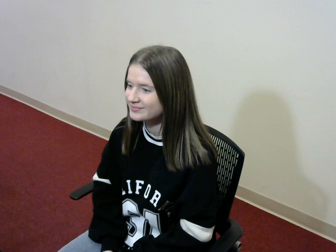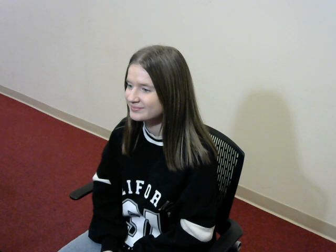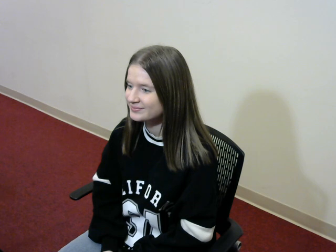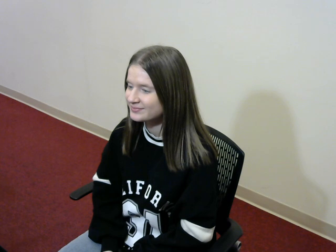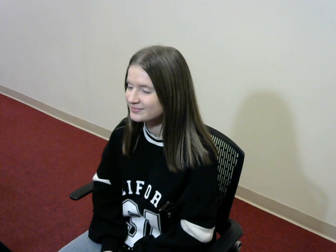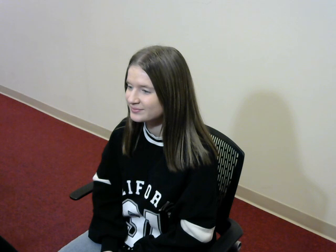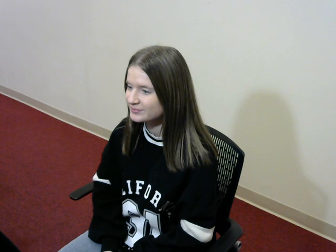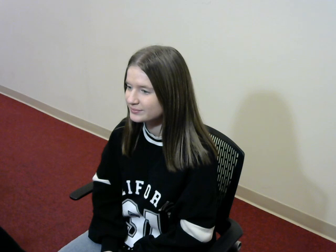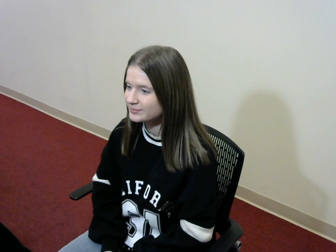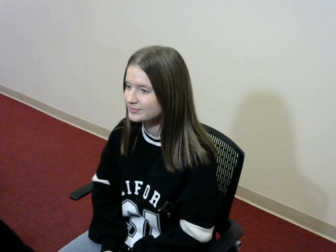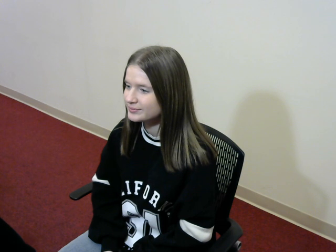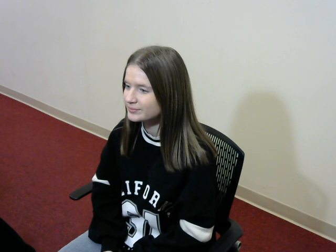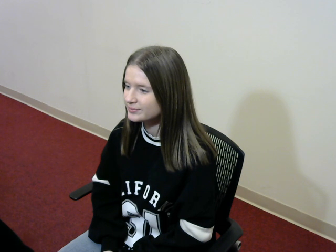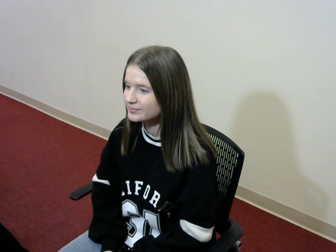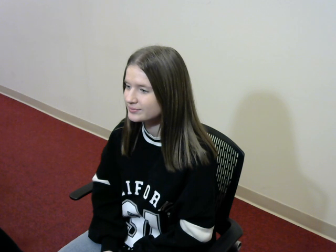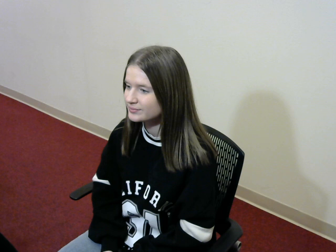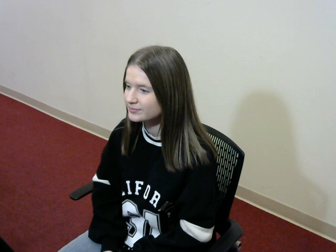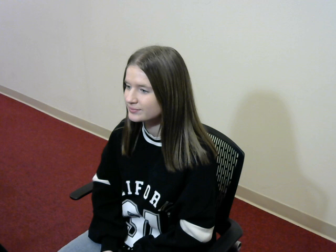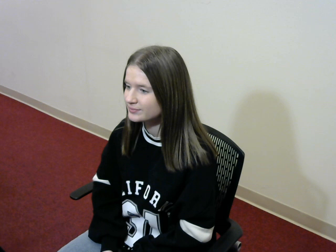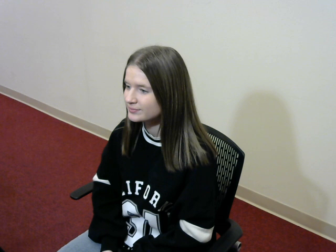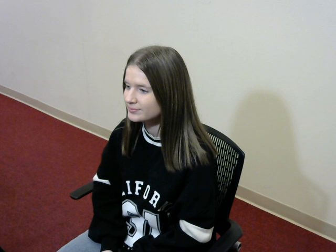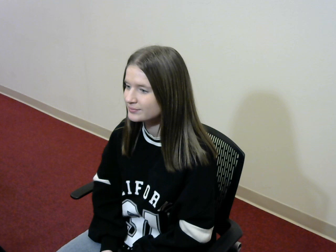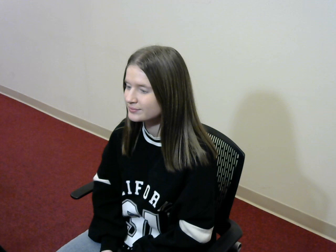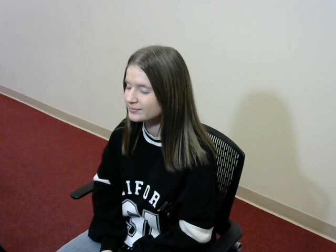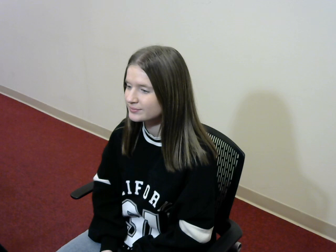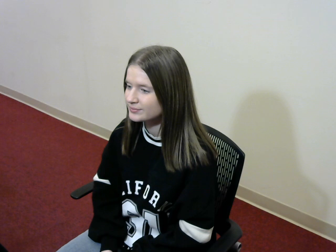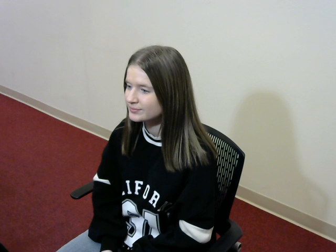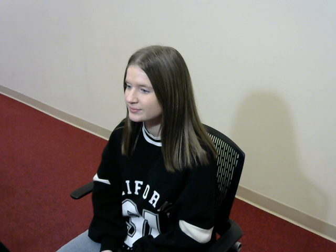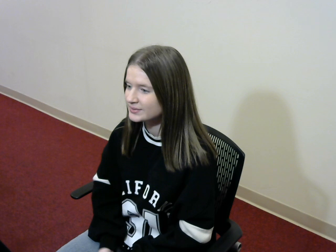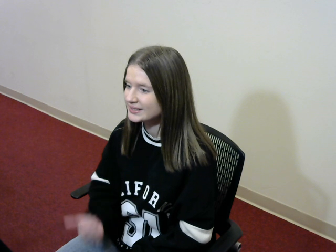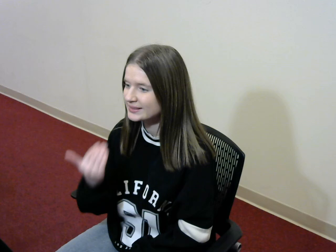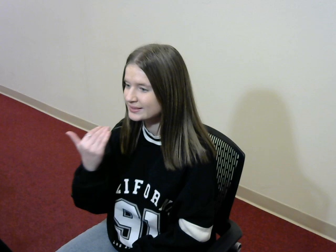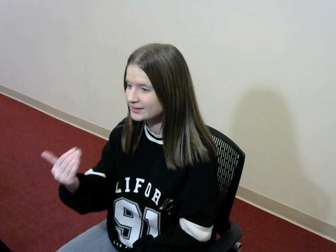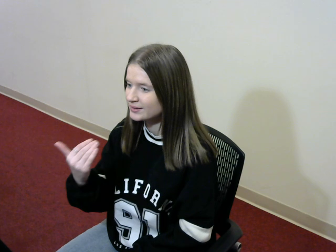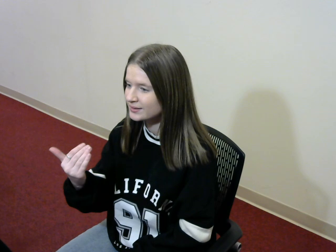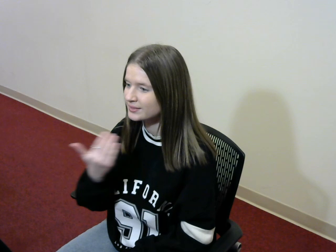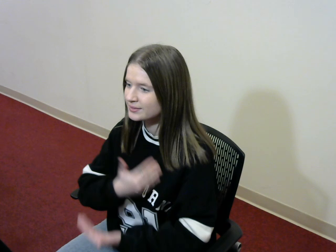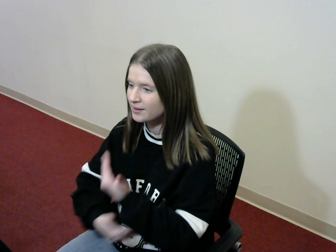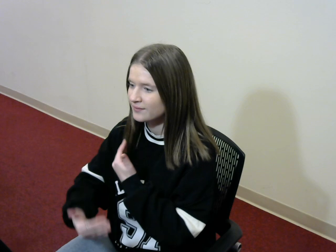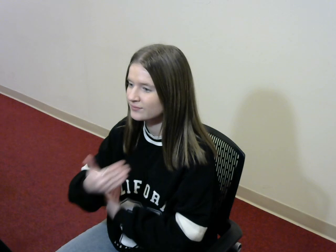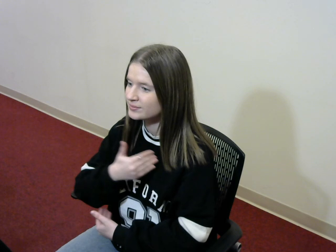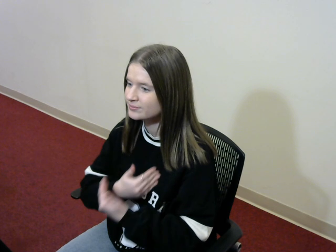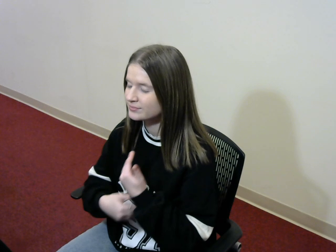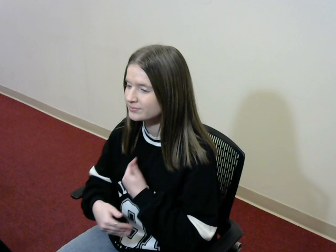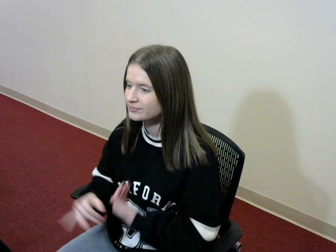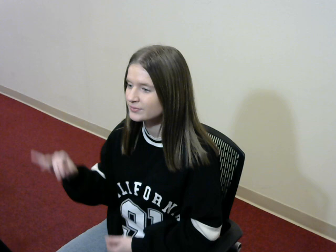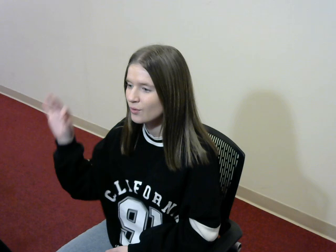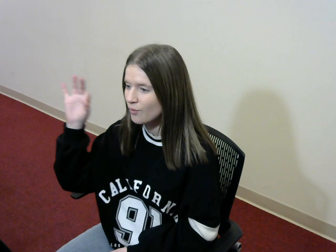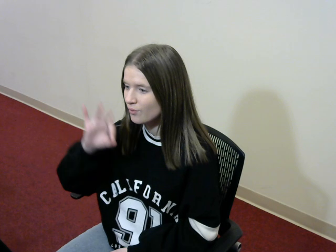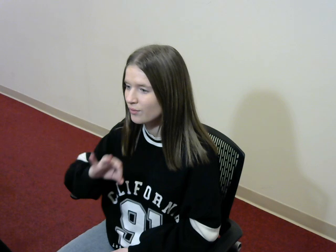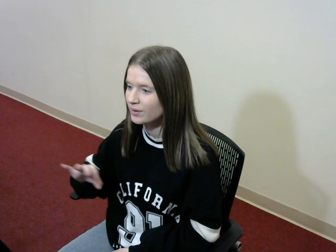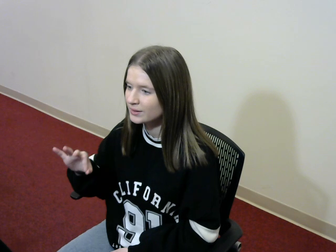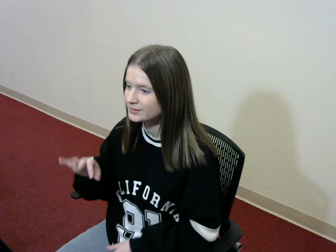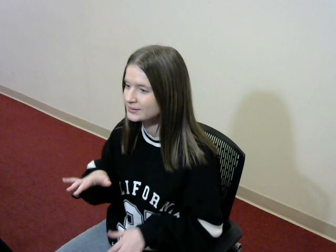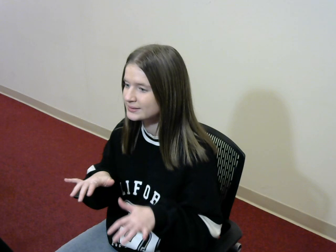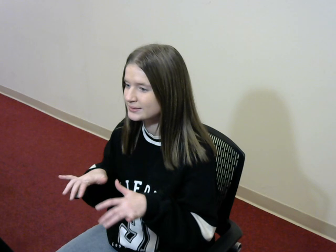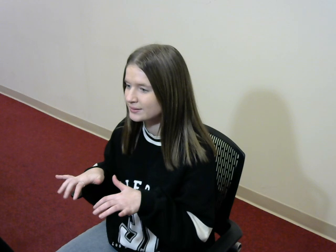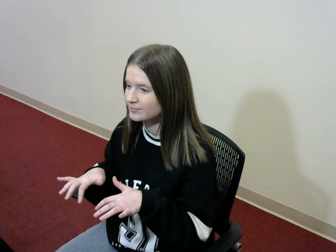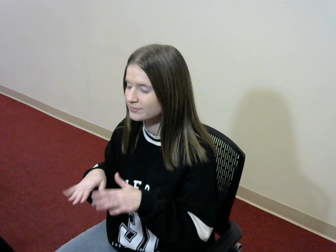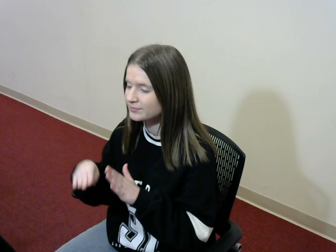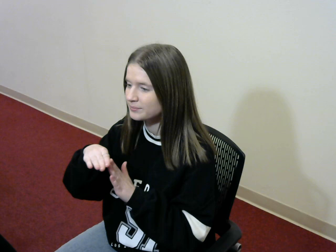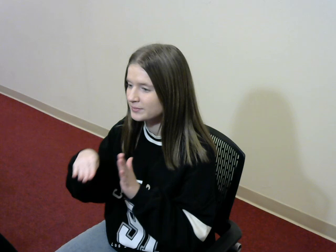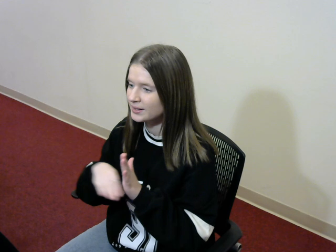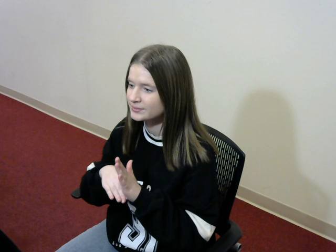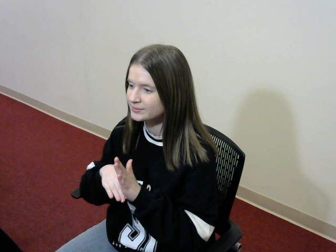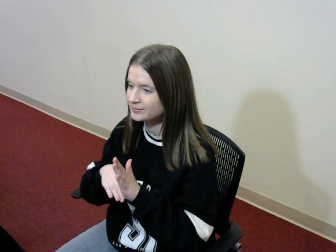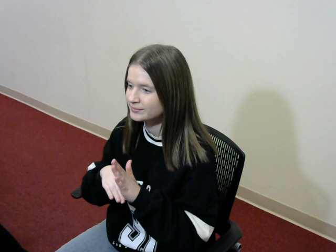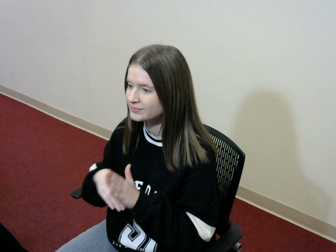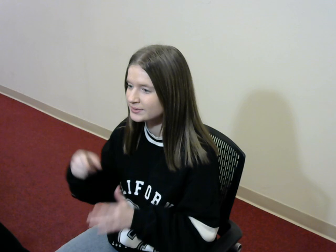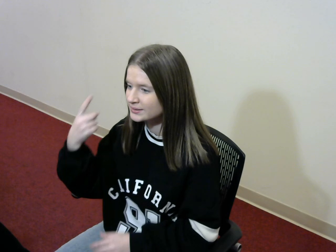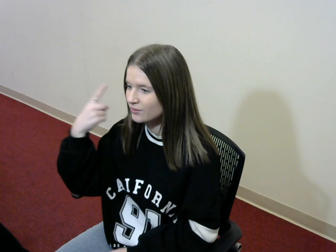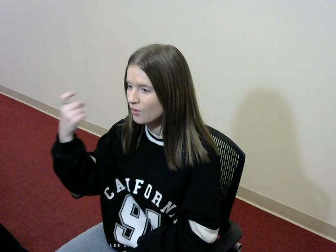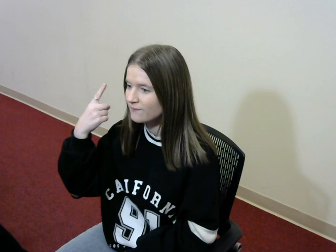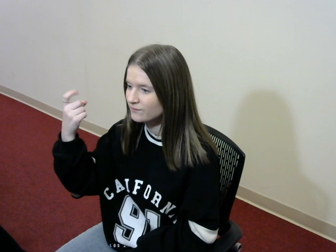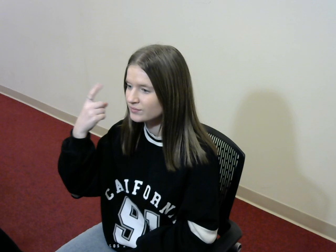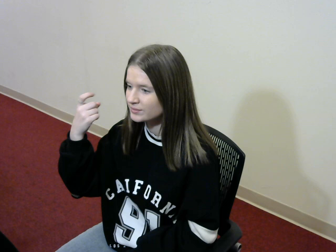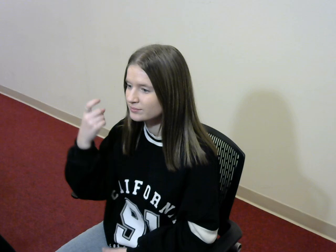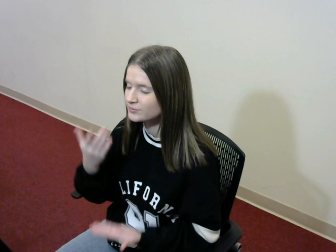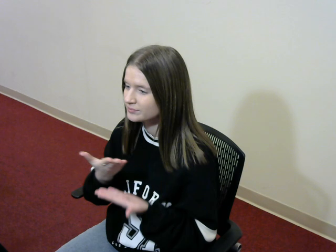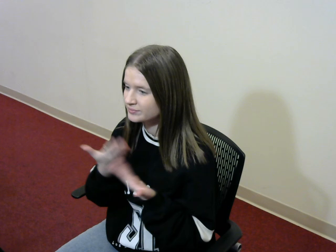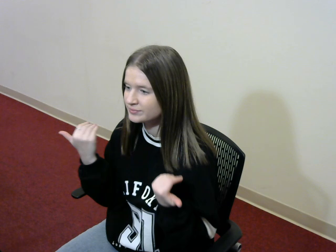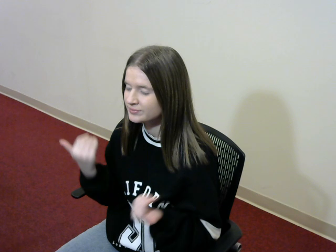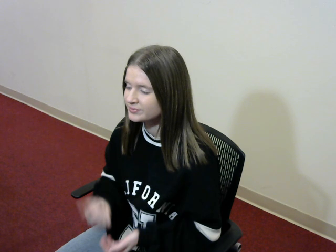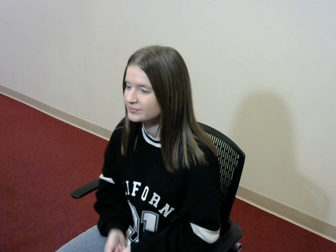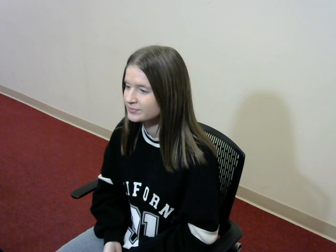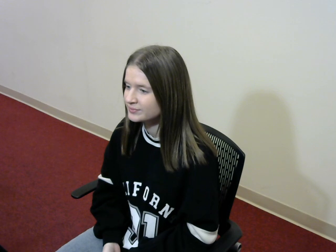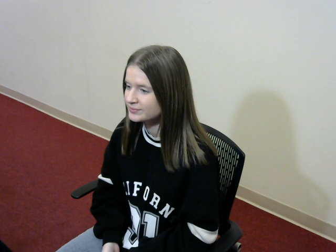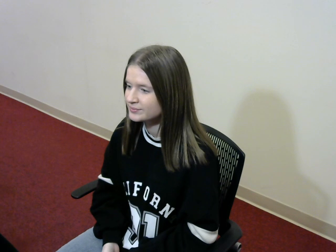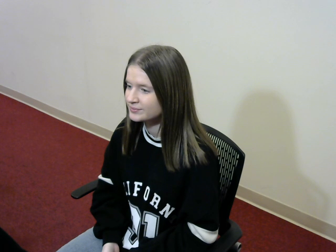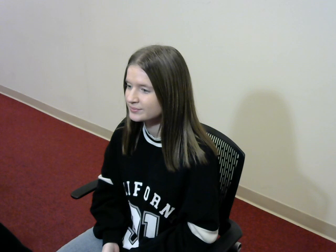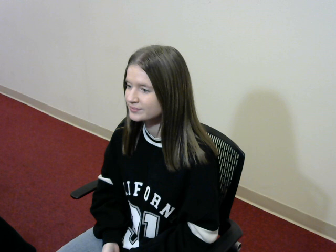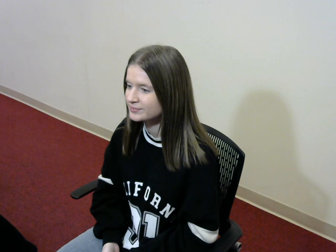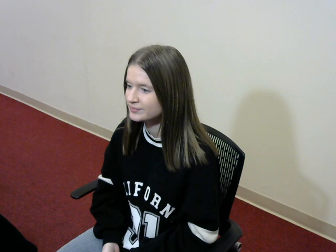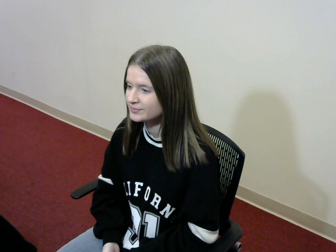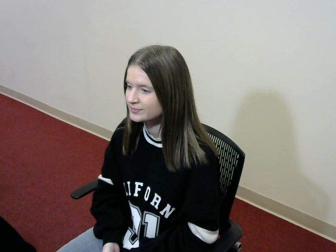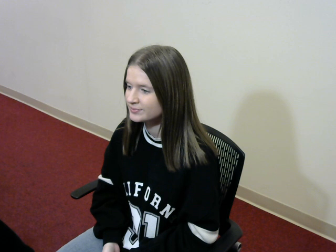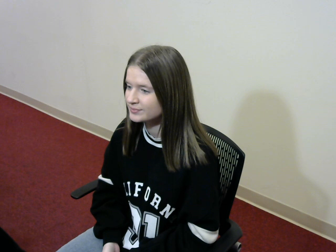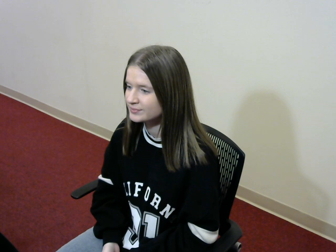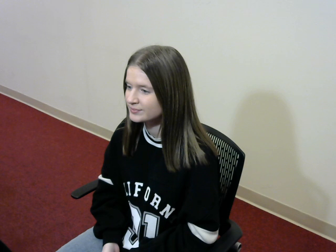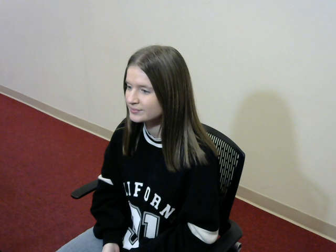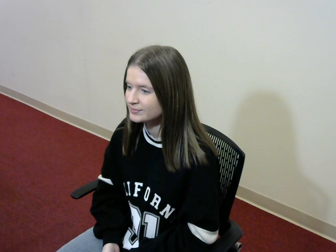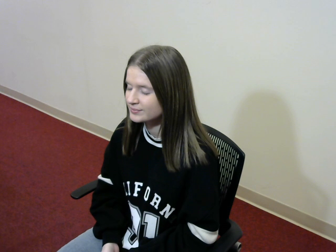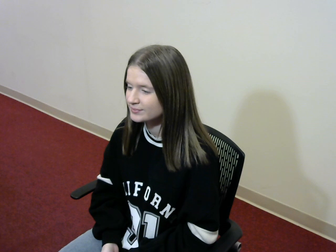Sizin əlilliyiniz haqqınızda sistemdə məlumat yoxdur